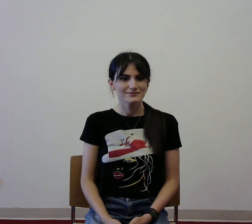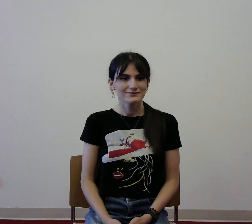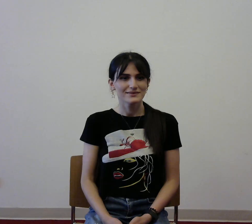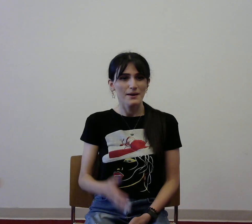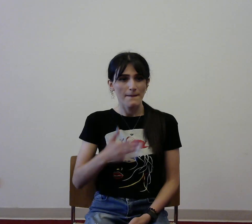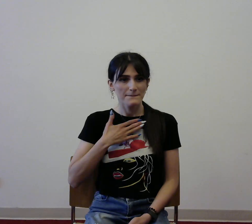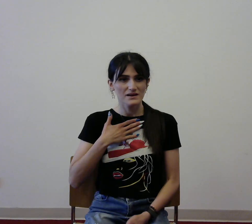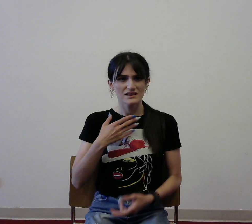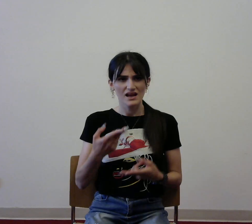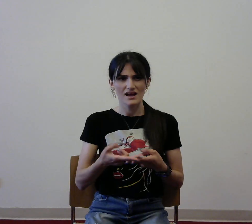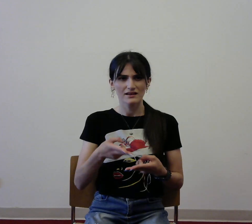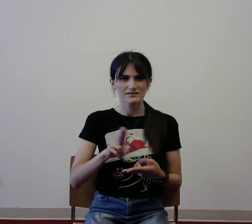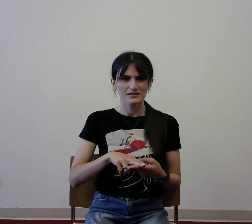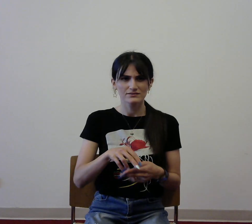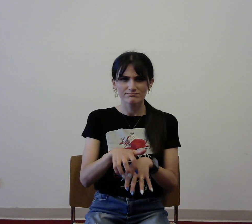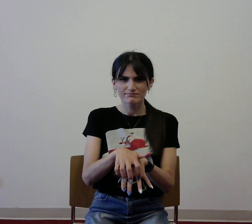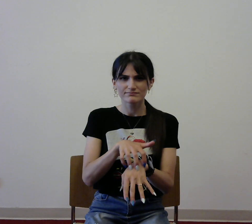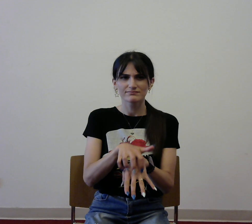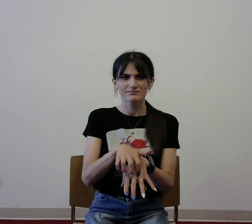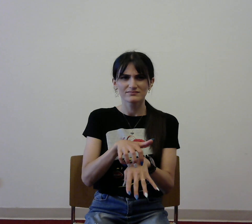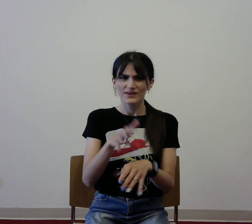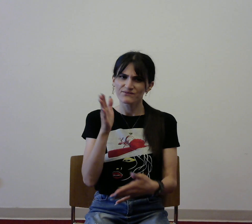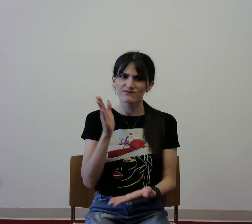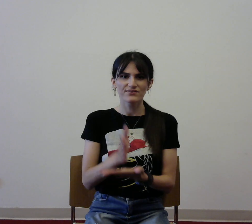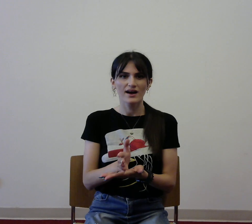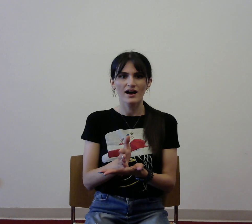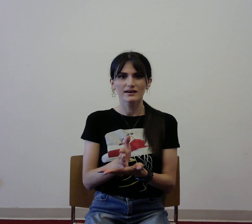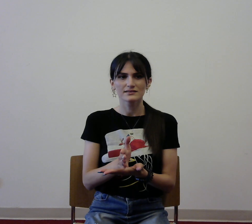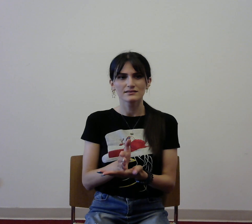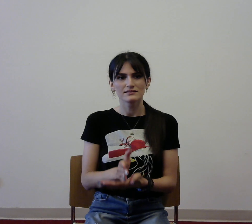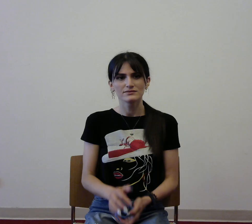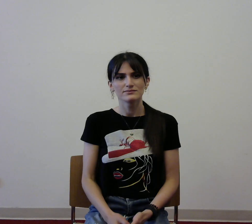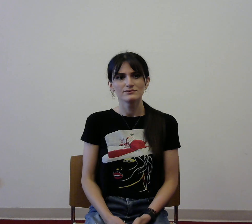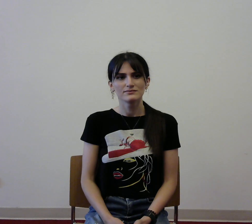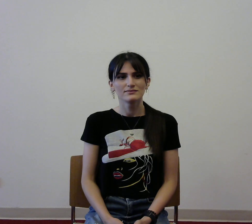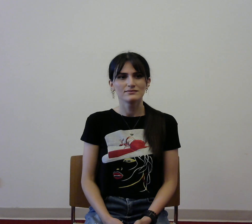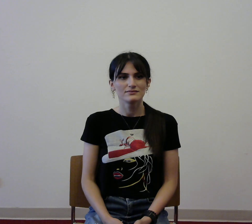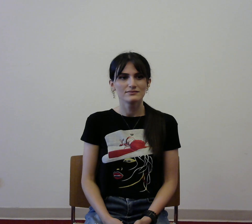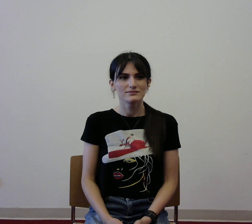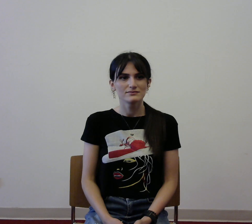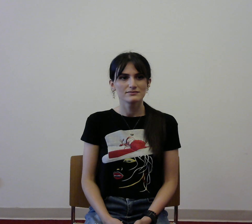Mənim buna alergiyam var